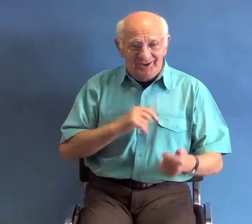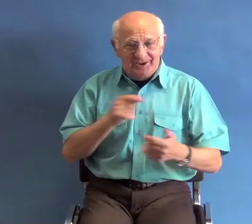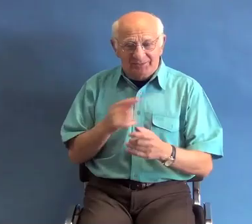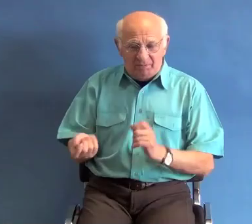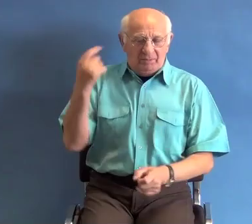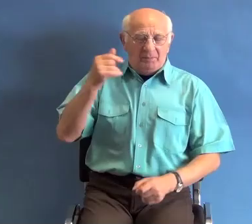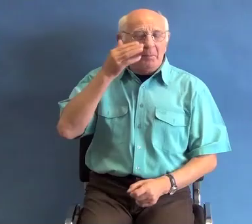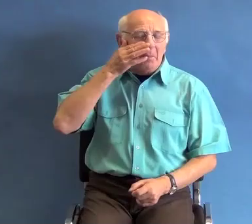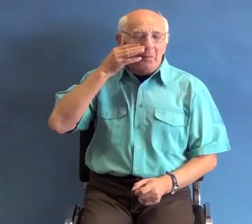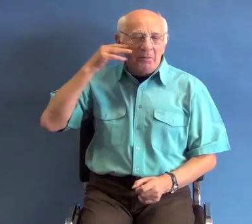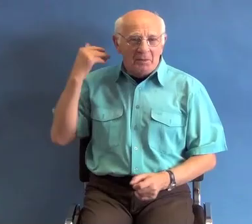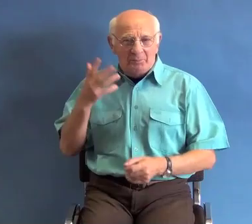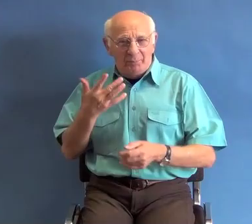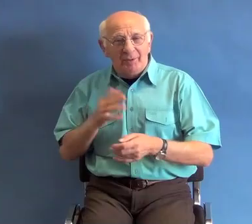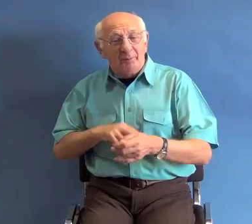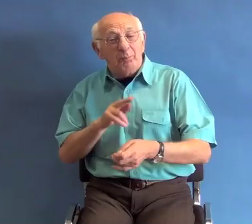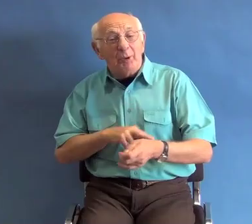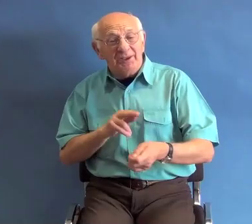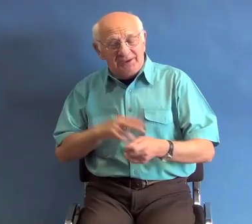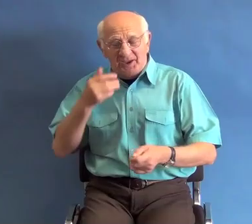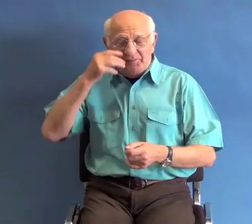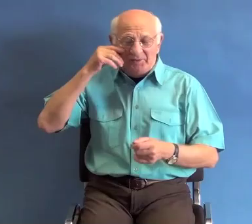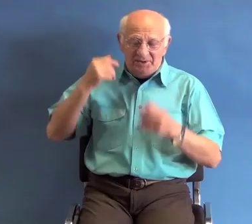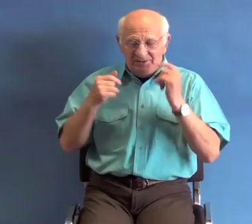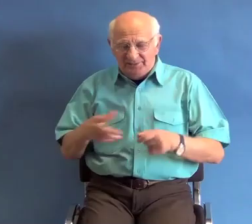Chaplin rzucił za siebie ten gips i trafił w twarz policjanta.